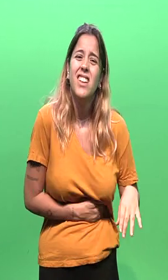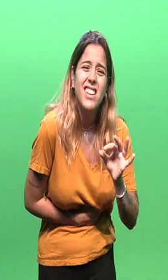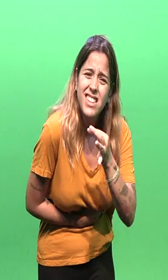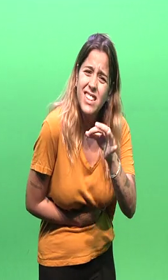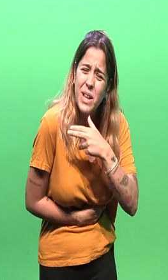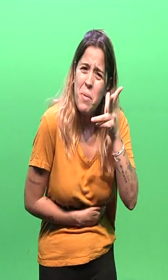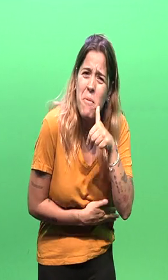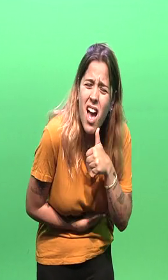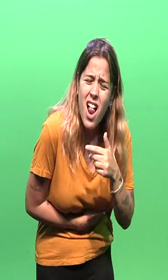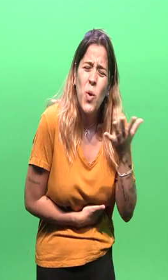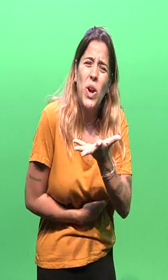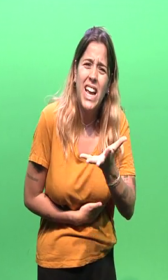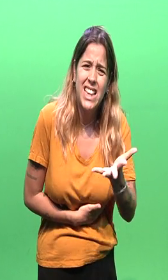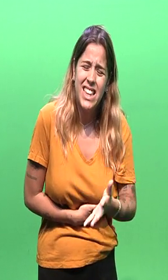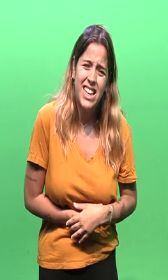Sí, em fa molt mal la panxa, és urgent!